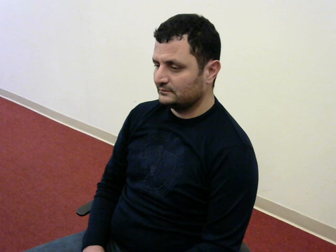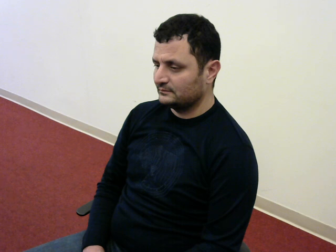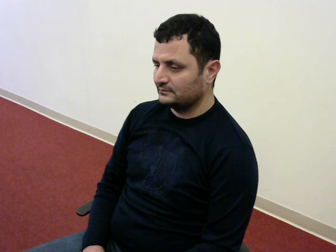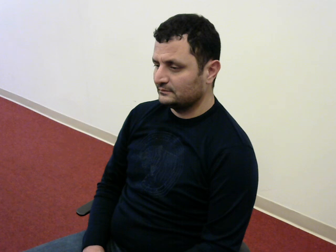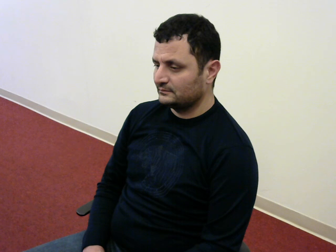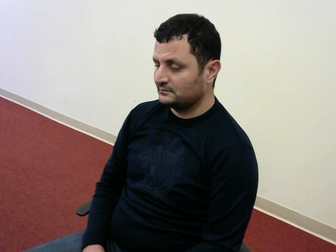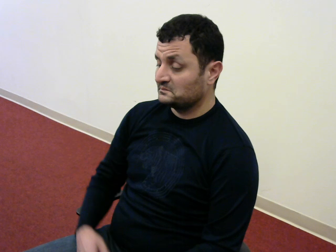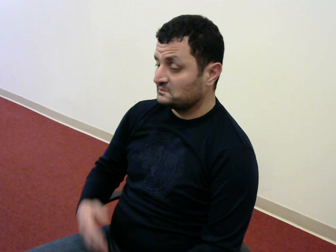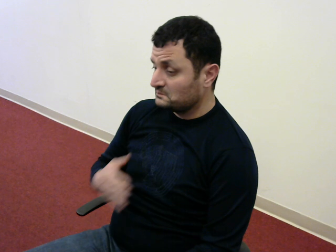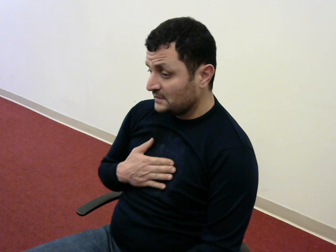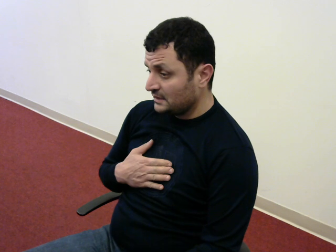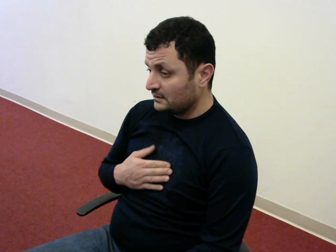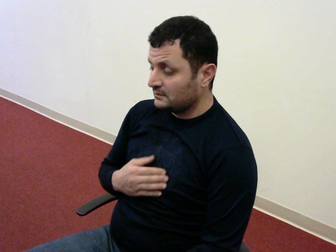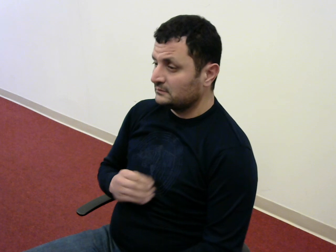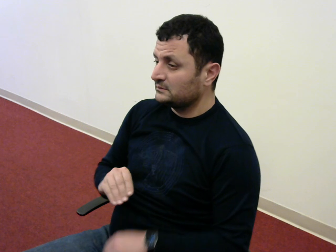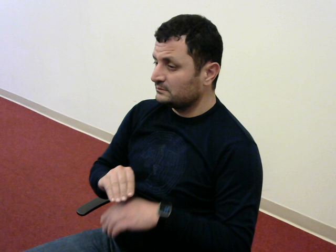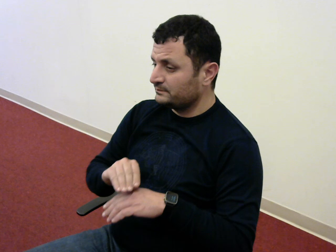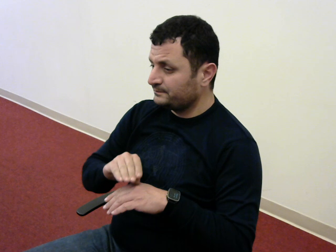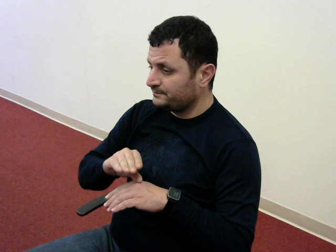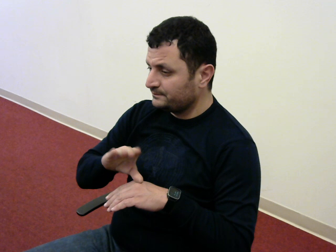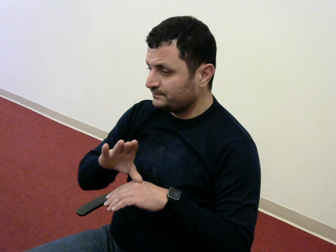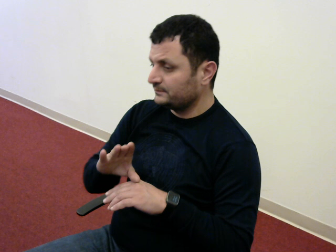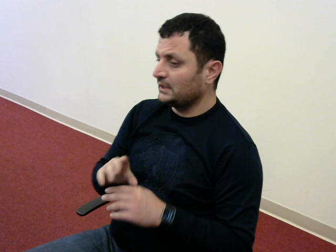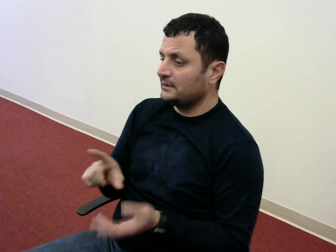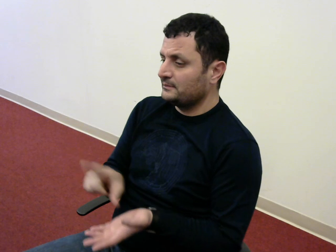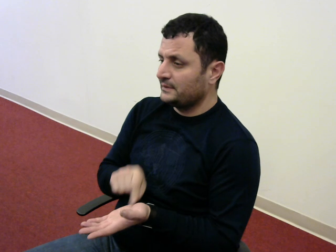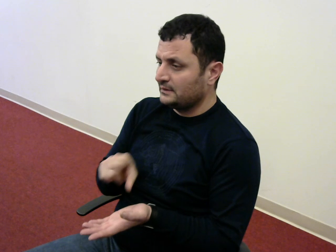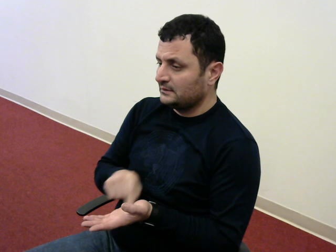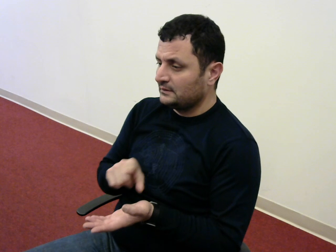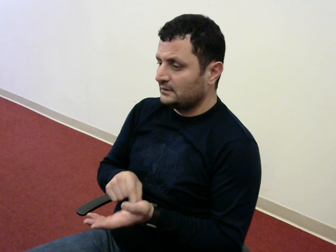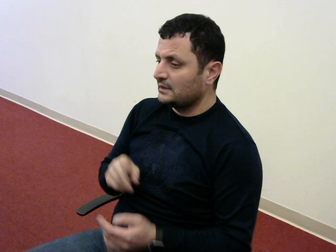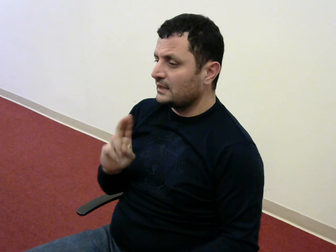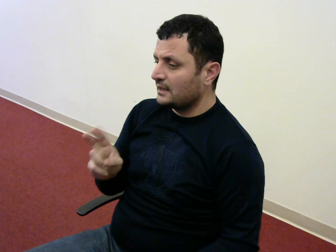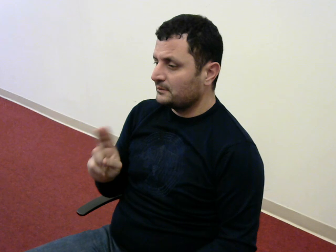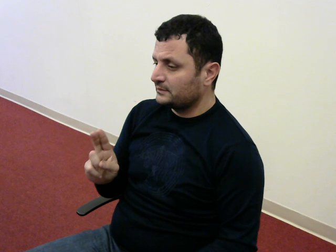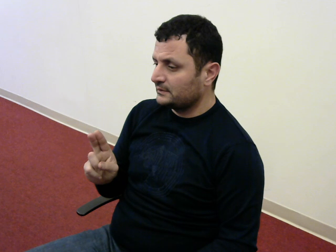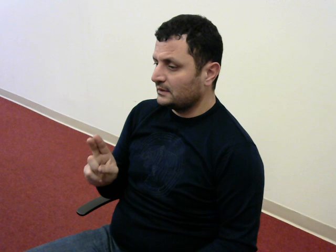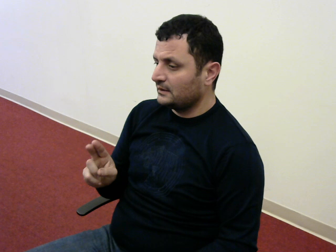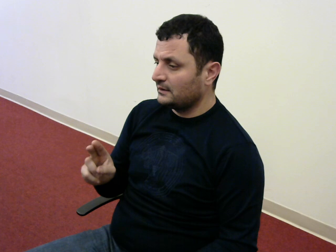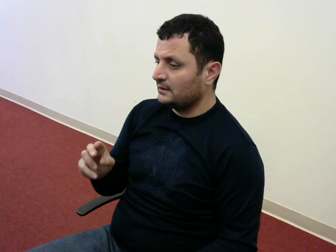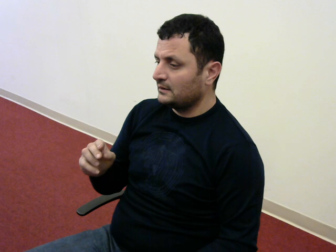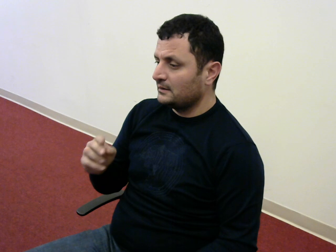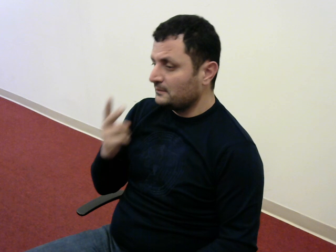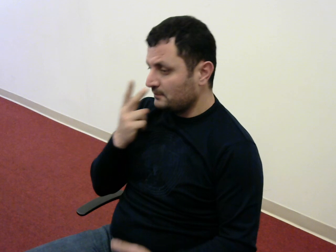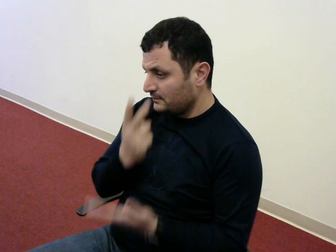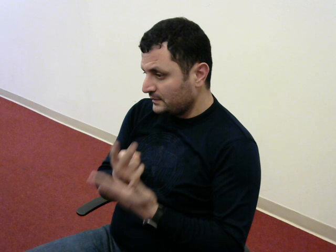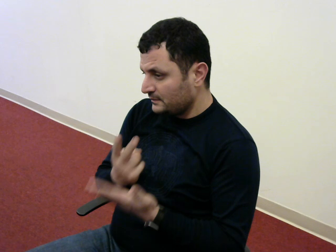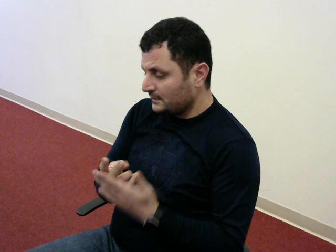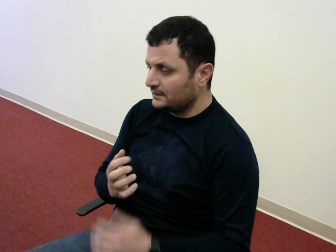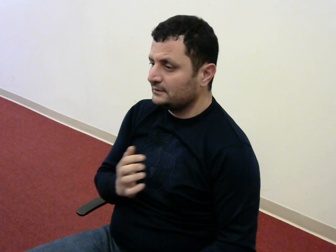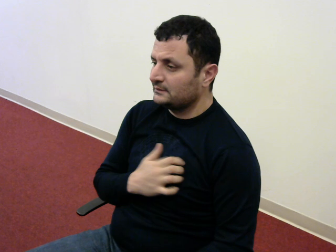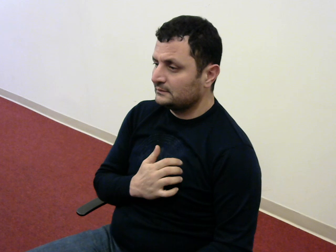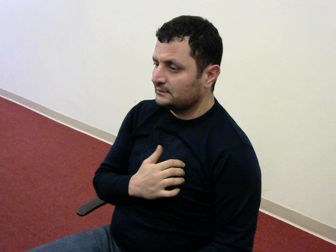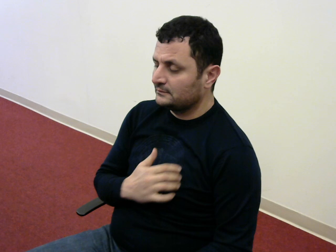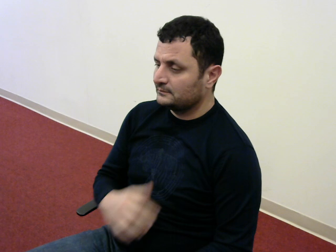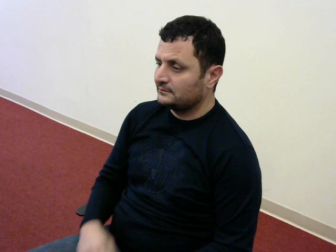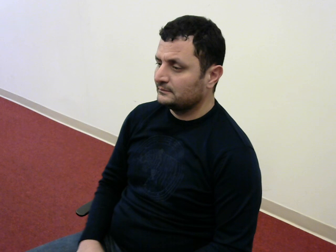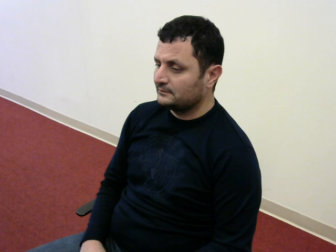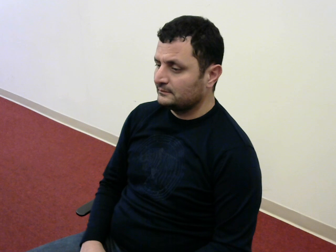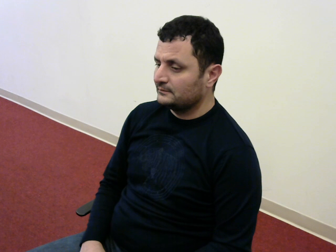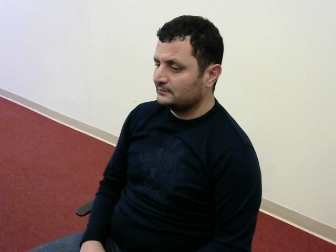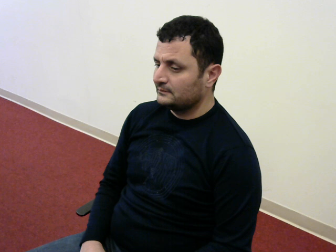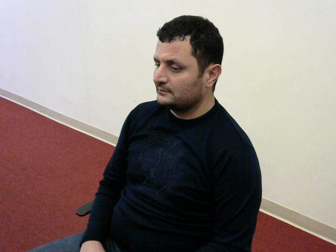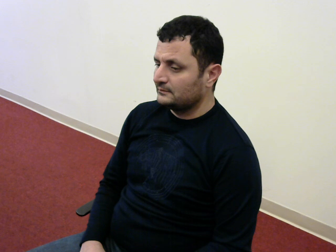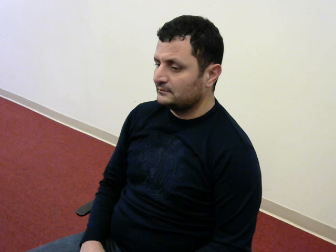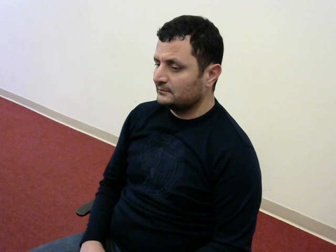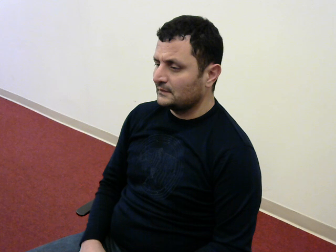Mən yığılmış pensiya kapitalıma baxmaq istəyirəm